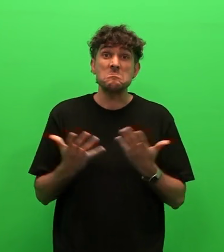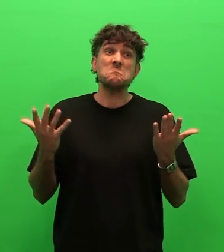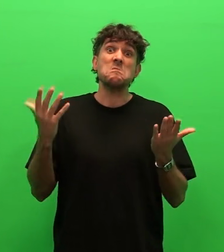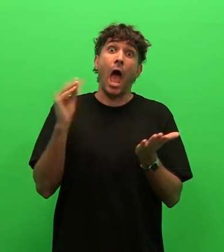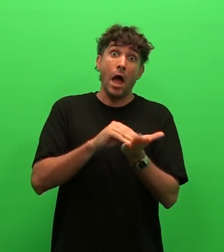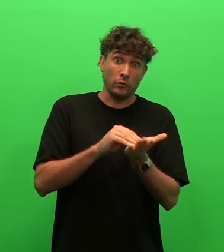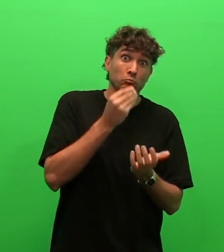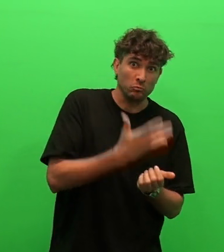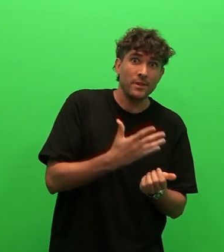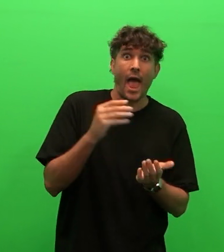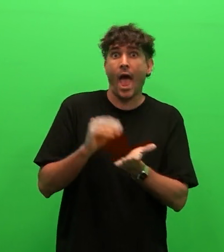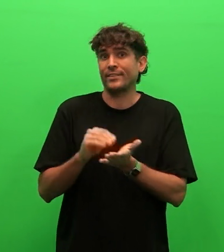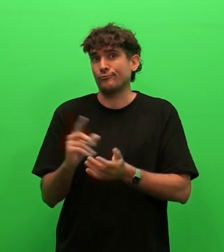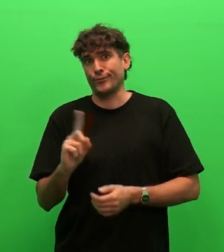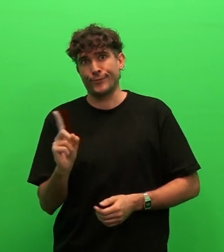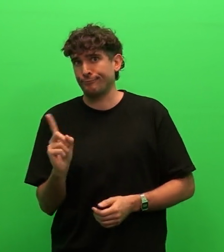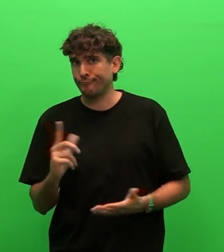No ho sé, de vegades molt bé i de vegades no.